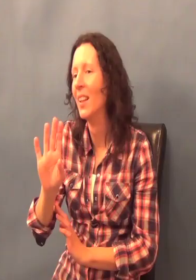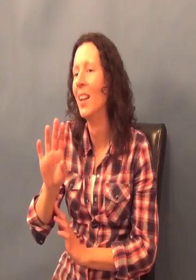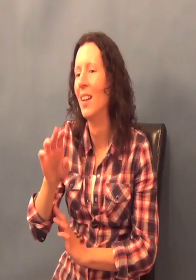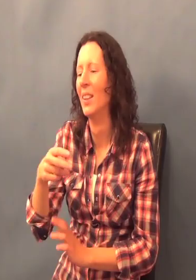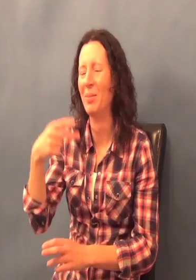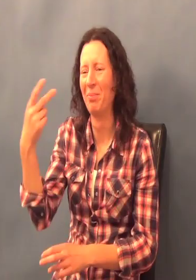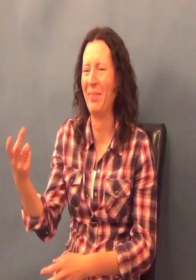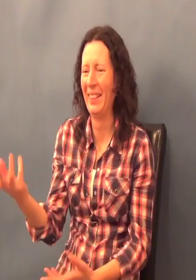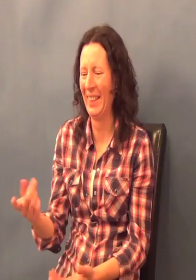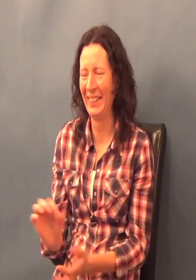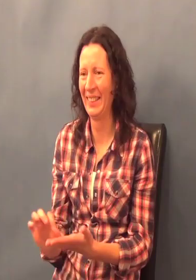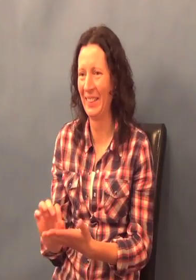Upada... taki to rysunek.